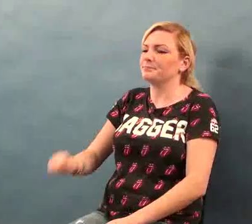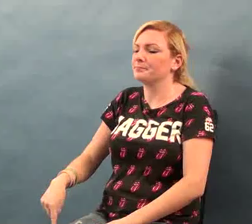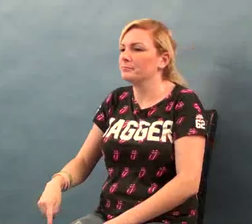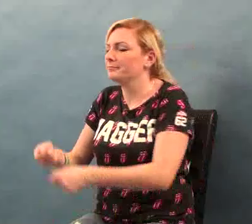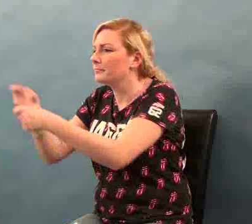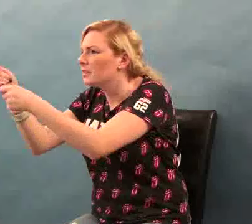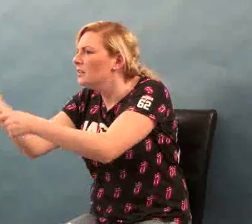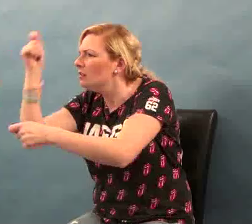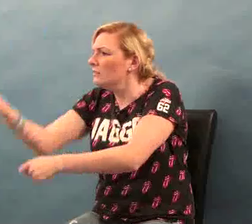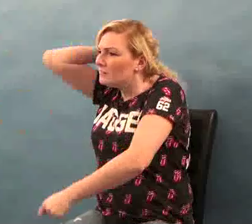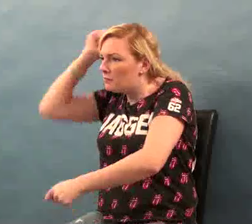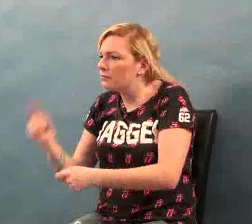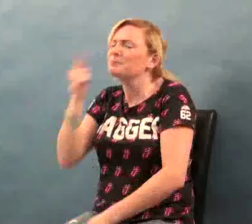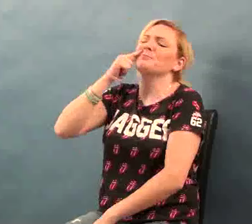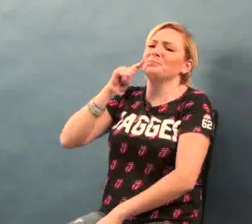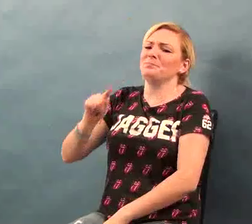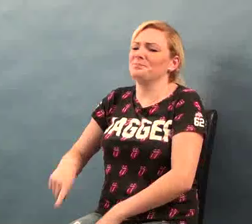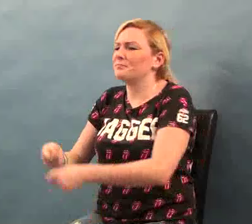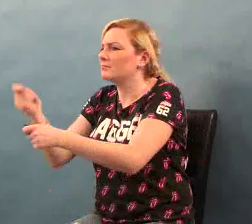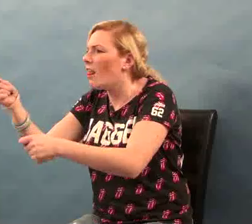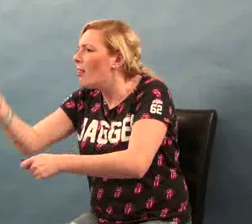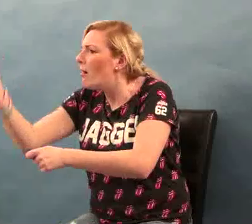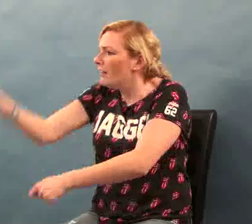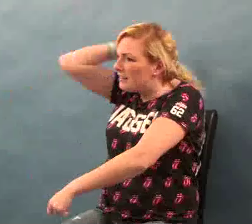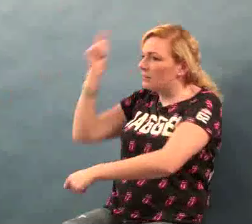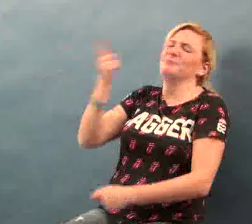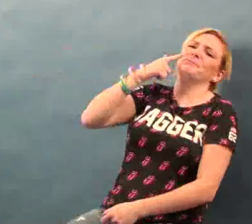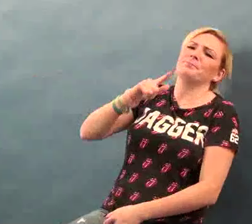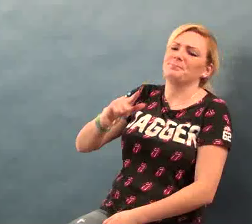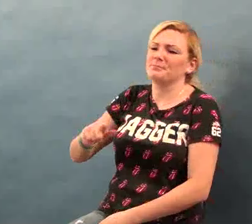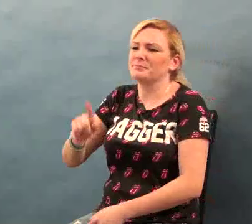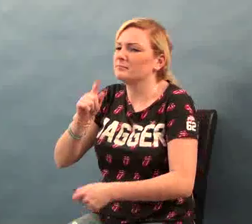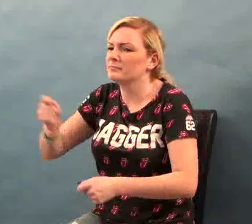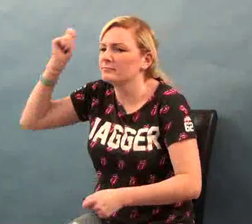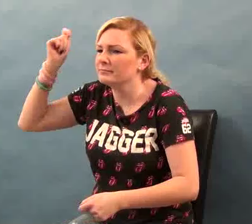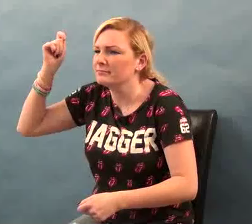Chaplin znowu rzuca kitem, a policjant dostaje w twarz kilka razy.